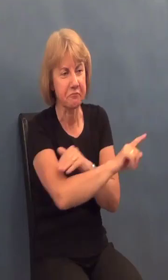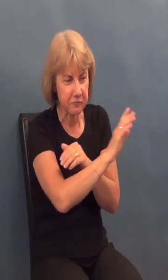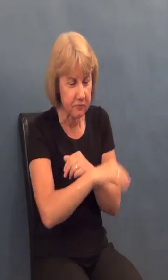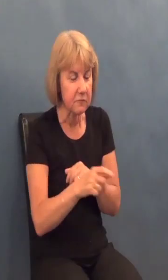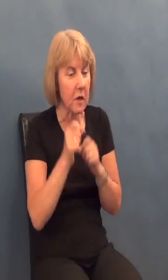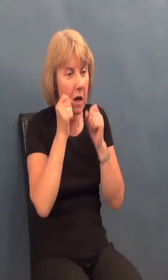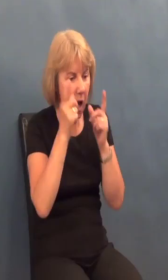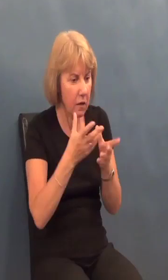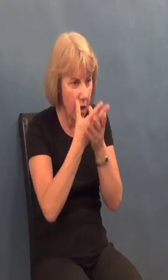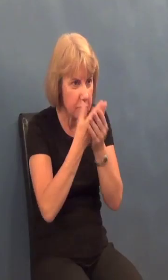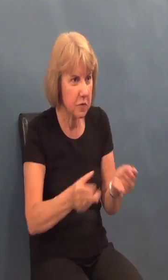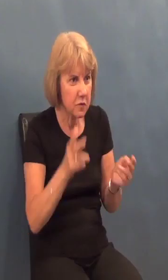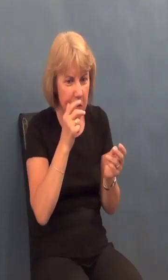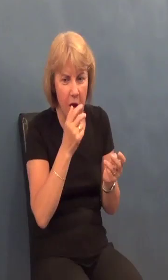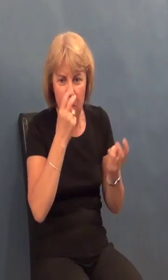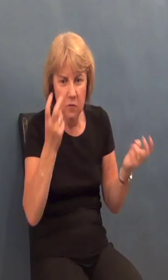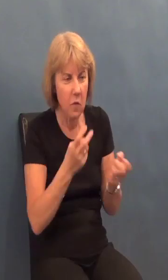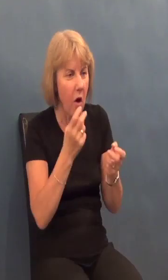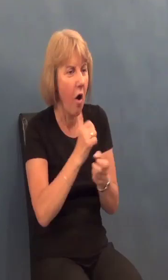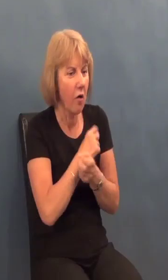Jest rano. Widzą, że żaba zniknęła i szukają, wyglądają przez okno.